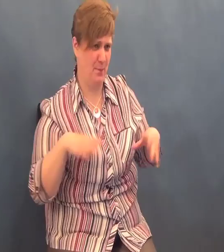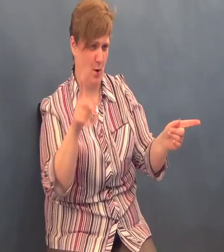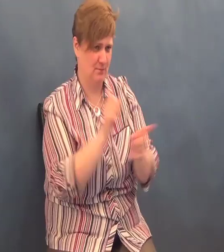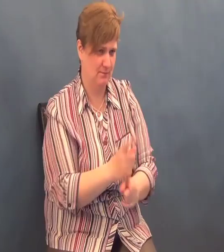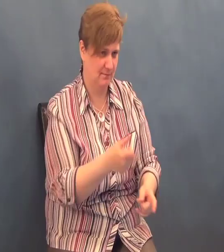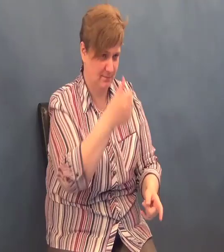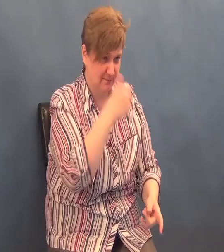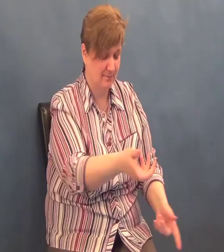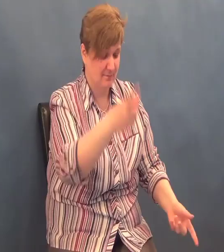Możemy się spotkać, ale nie możesz.